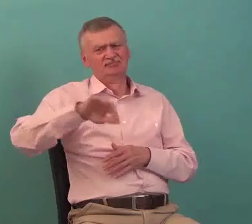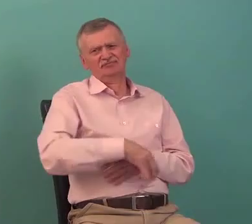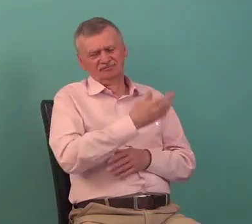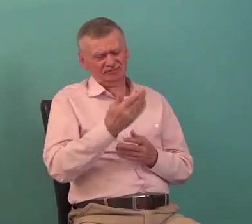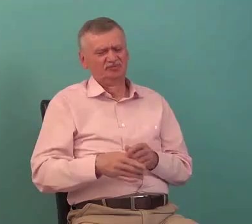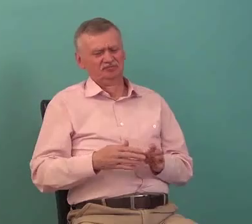Następny.